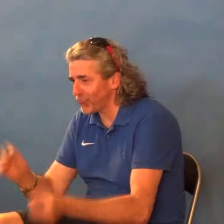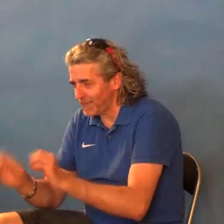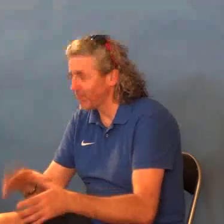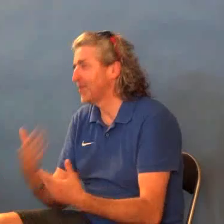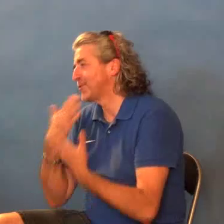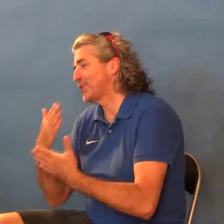Chłopiec im podziękował.